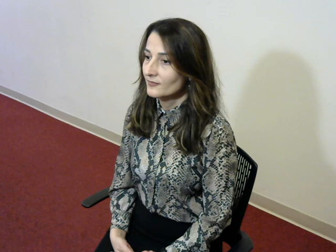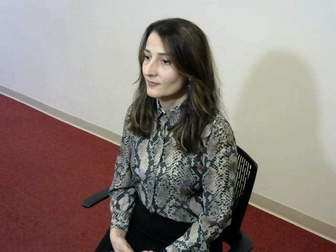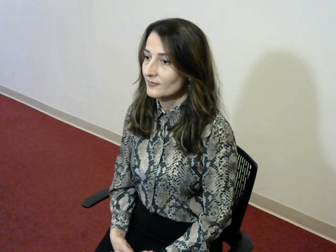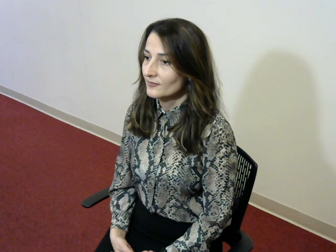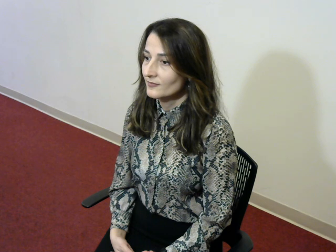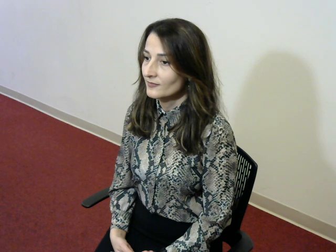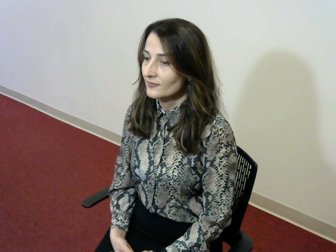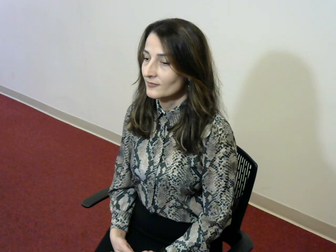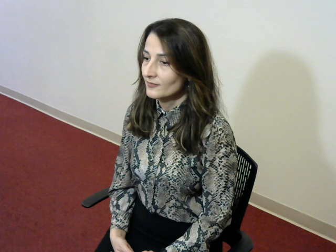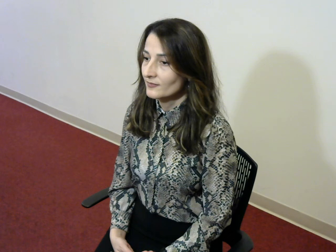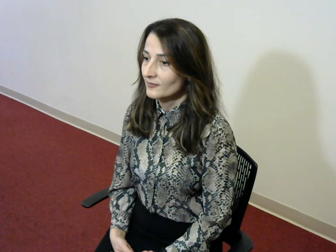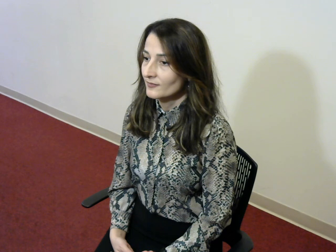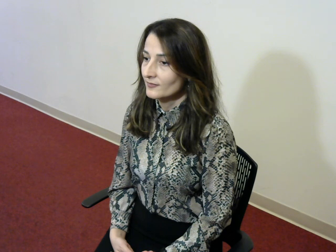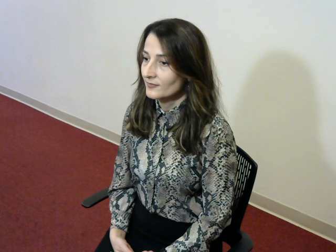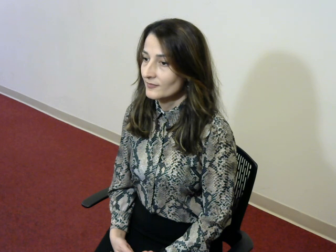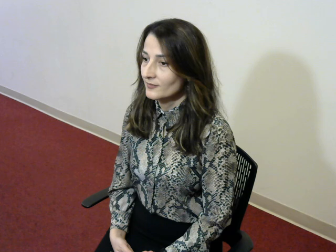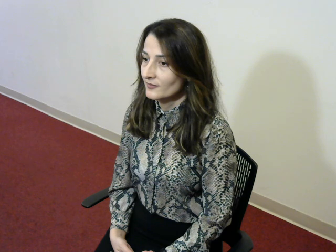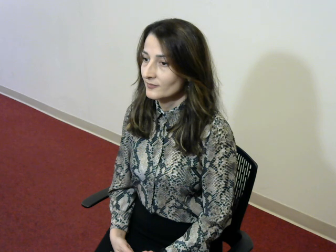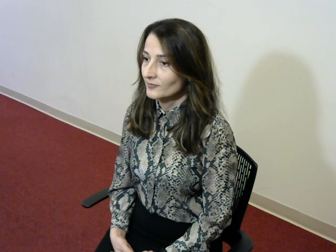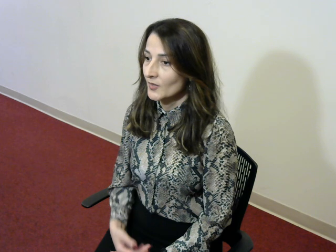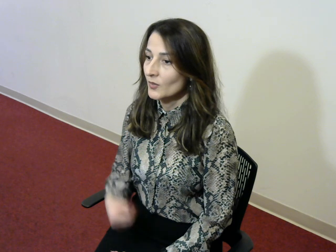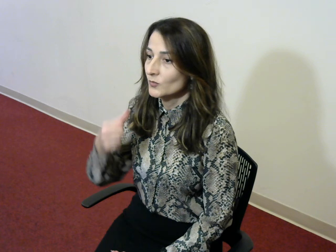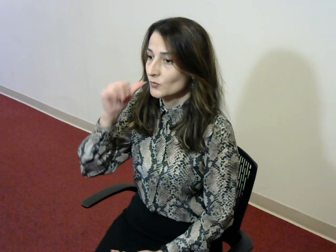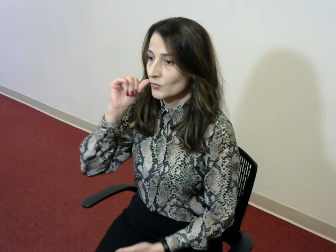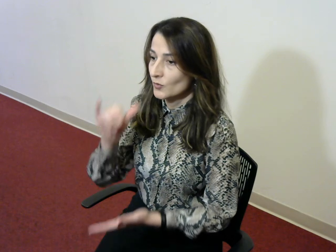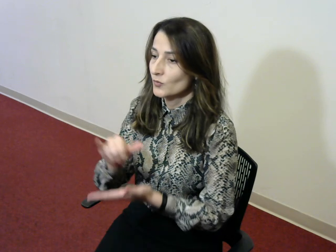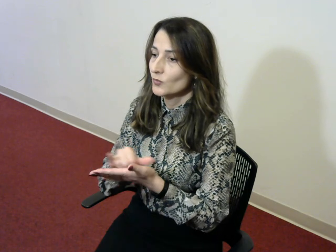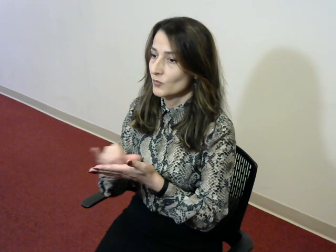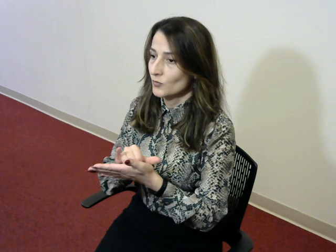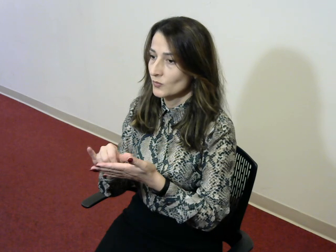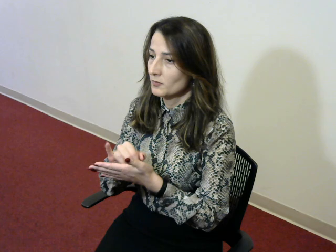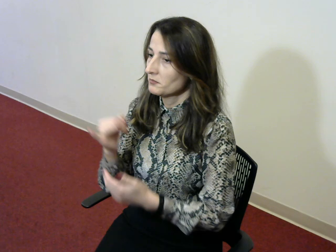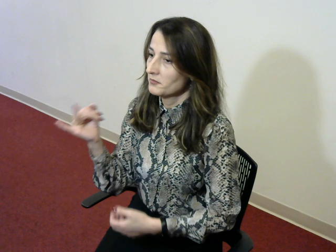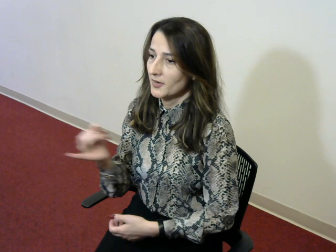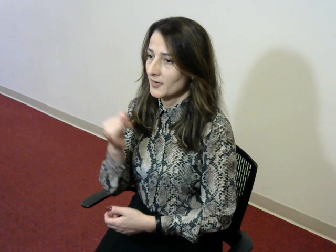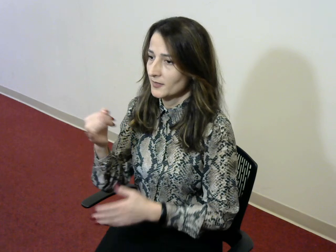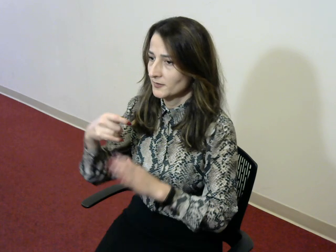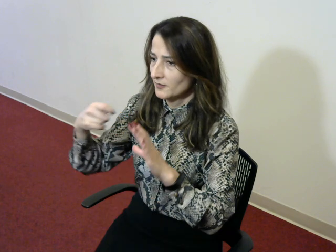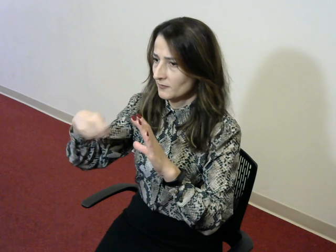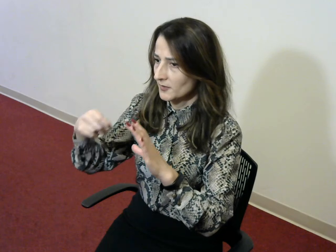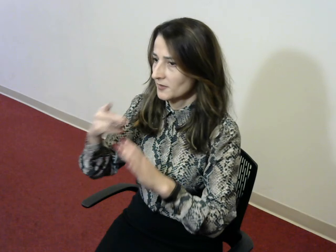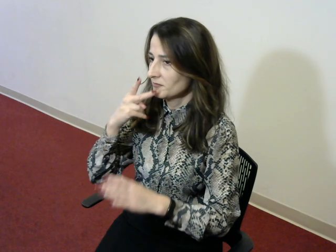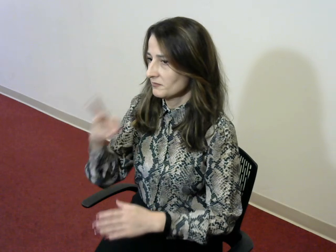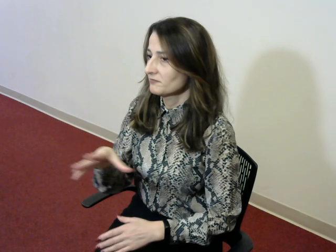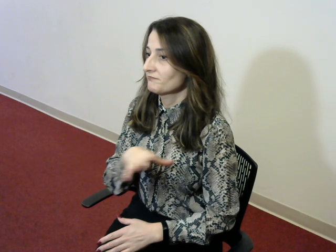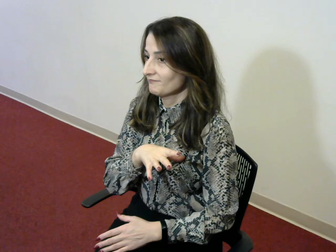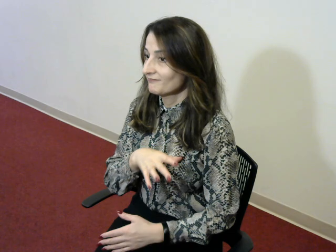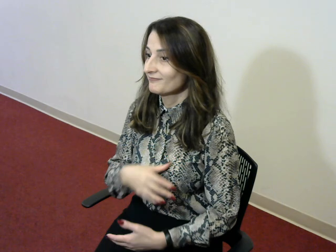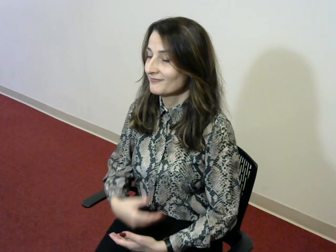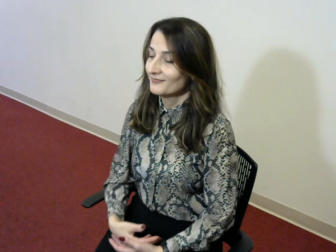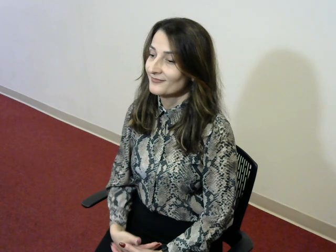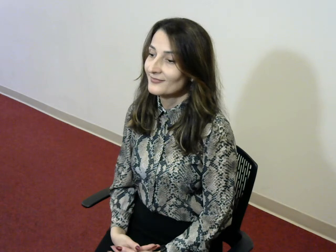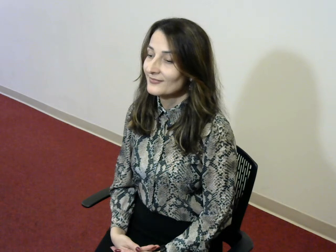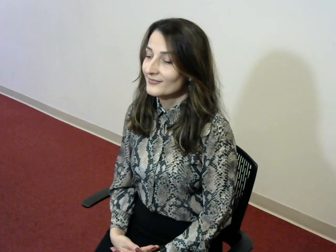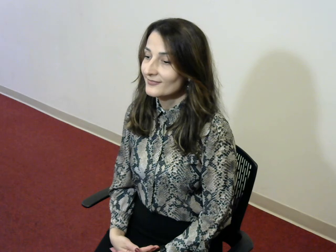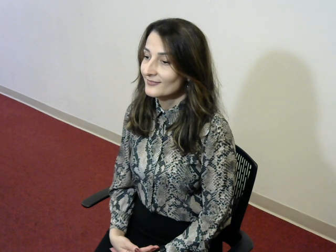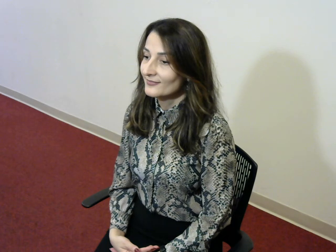Dünən YouTube da maraqlı videoya baxmışam